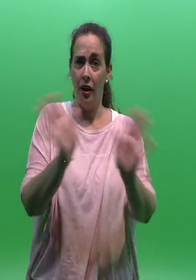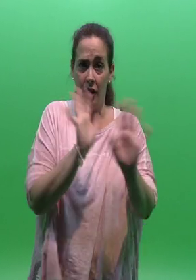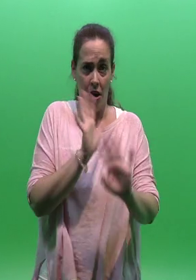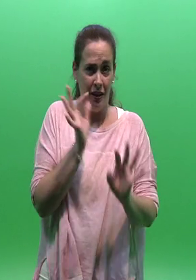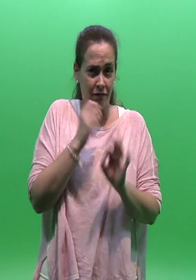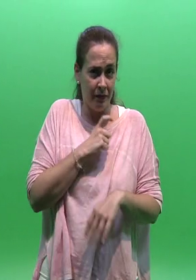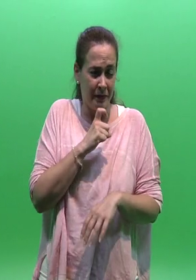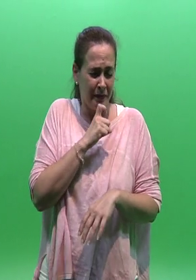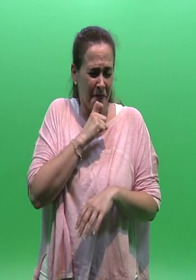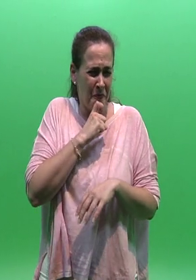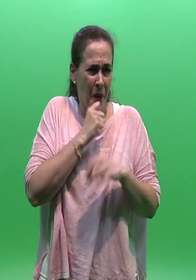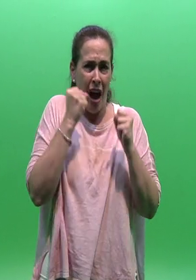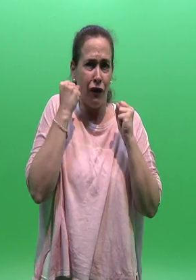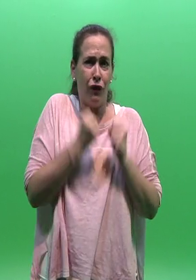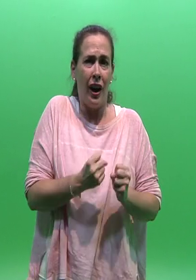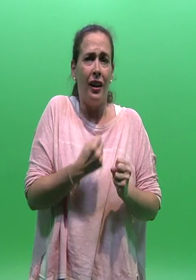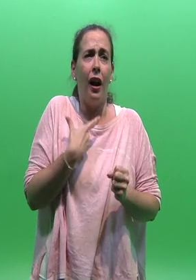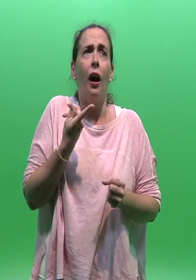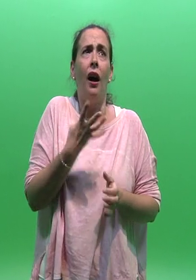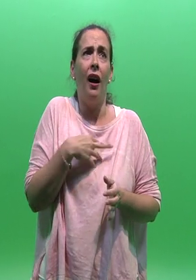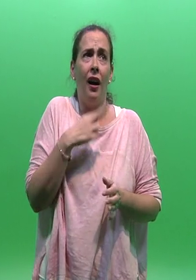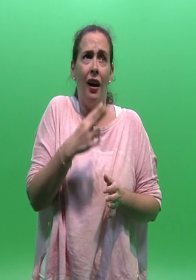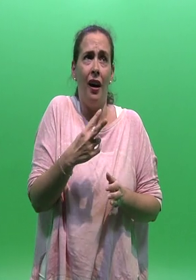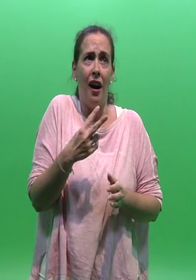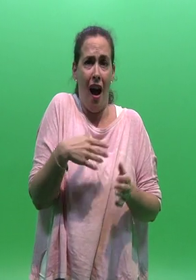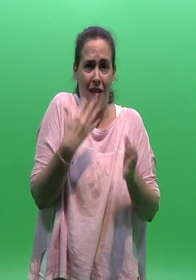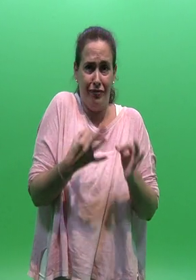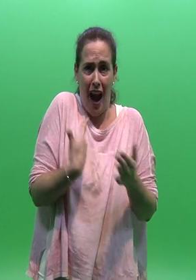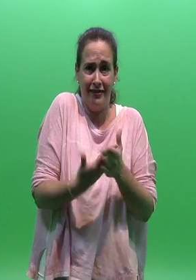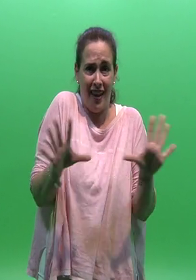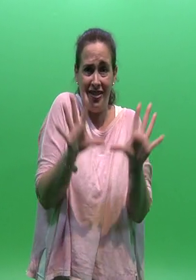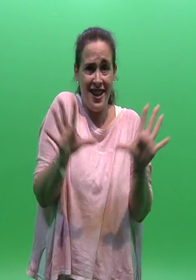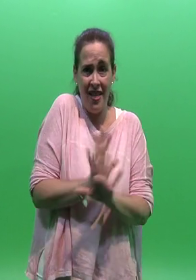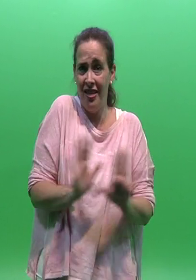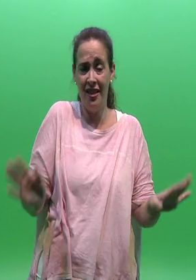Uf, em fa molt de mal, és horrible, et diria que un deu.